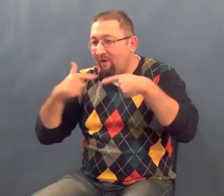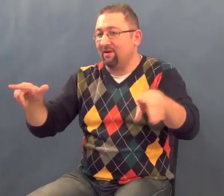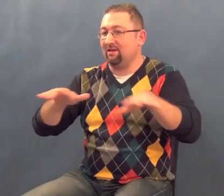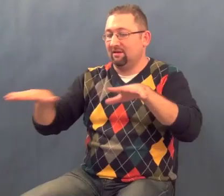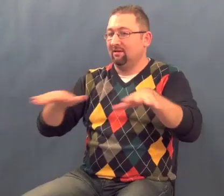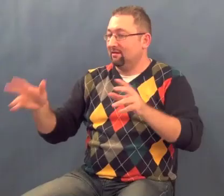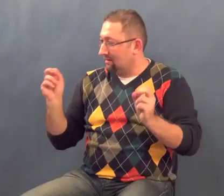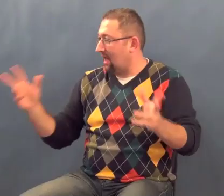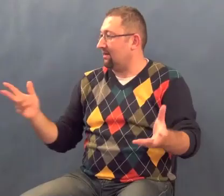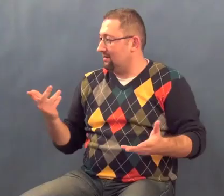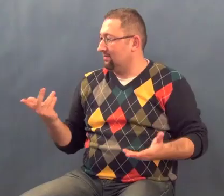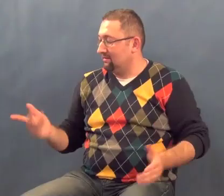W odpowiednim miejscu, tak.